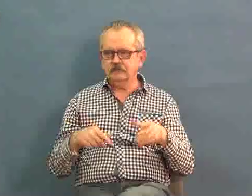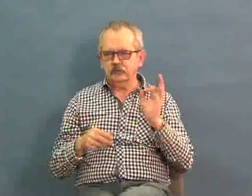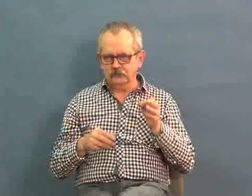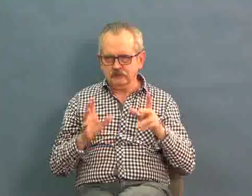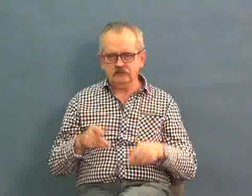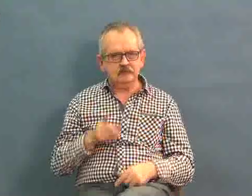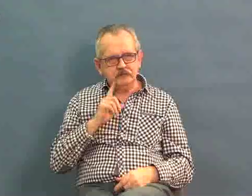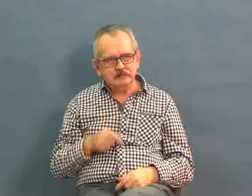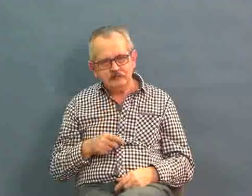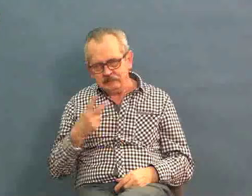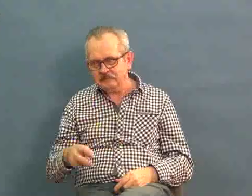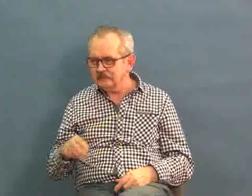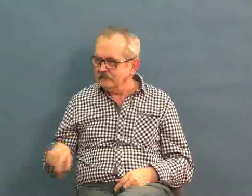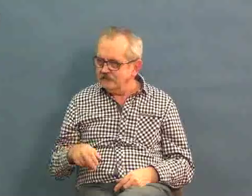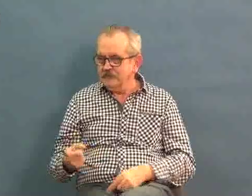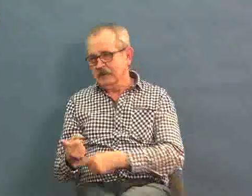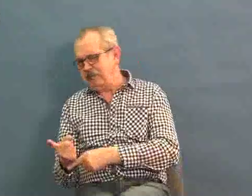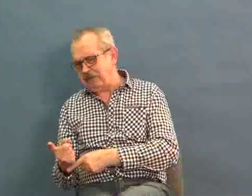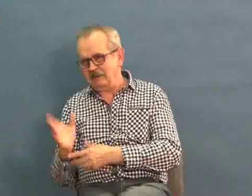Chłopak znów gdzieś idzie i rzuca kamieniem, okno pęka.